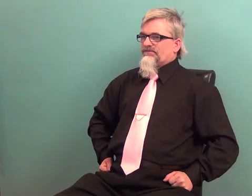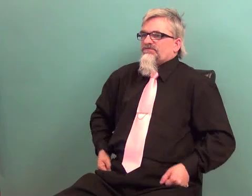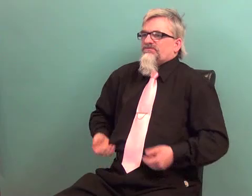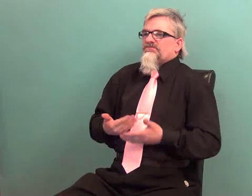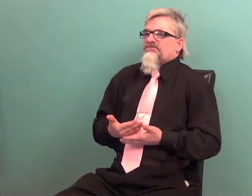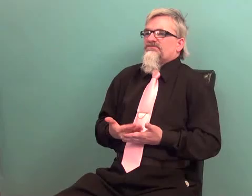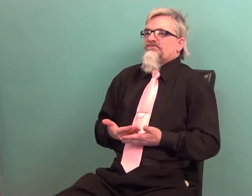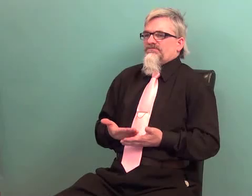Dlaczego?